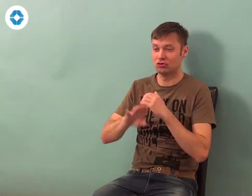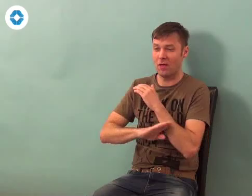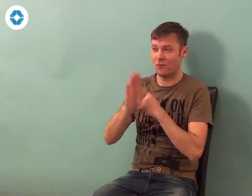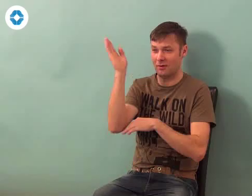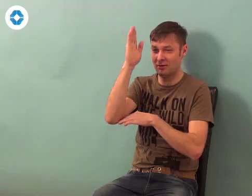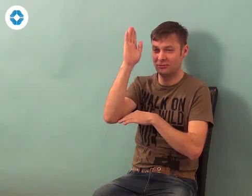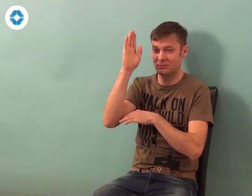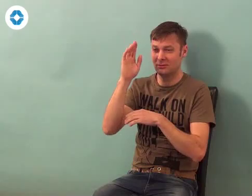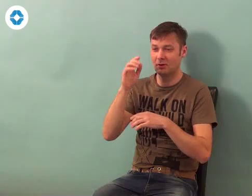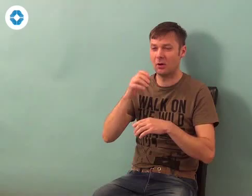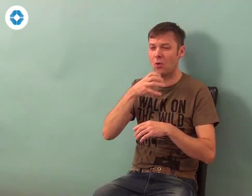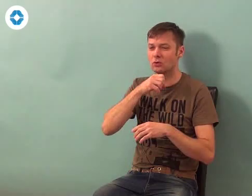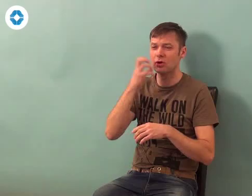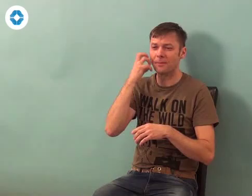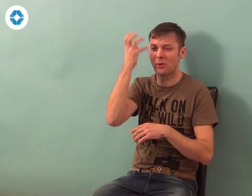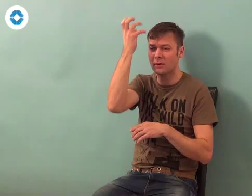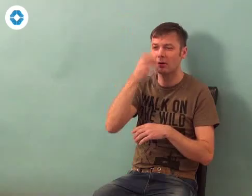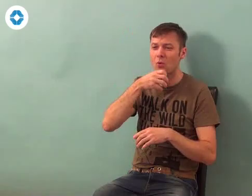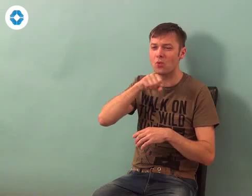Z tego drzewa zrywane są jabłka czy gruszki, gruszki.